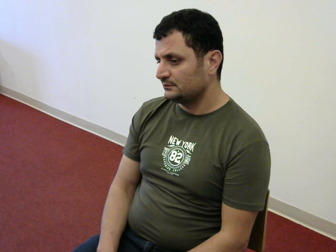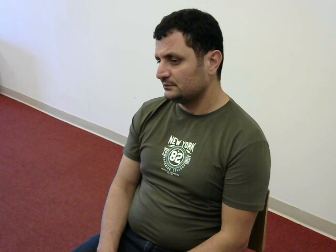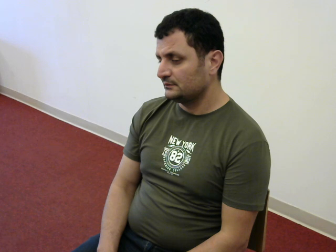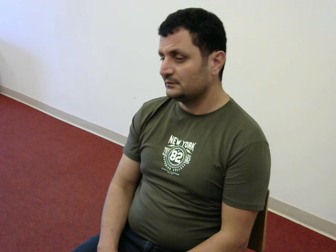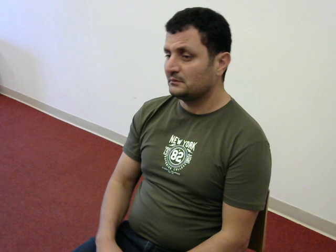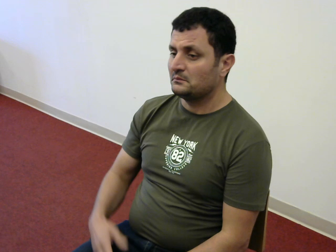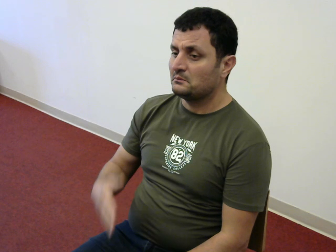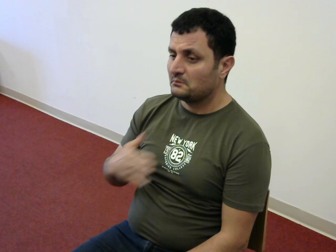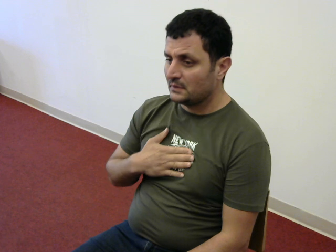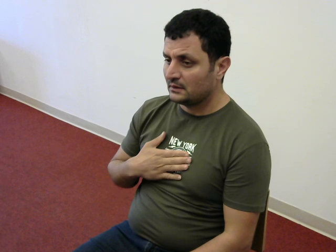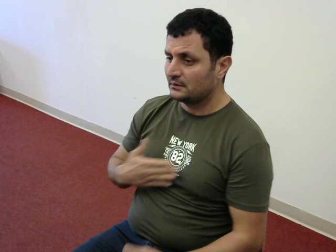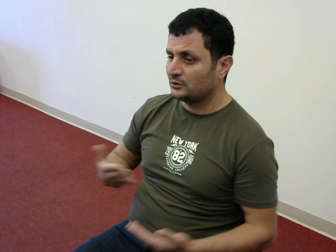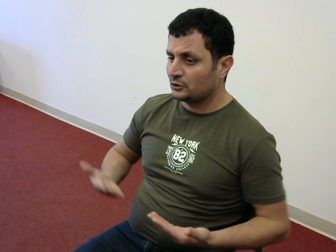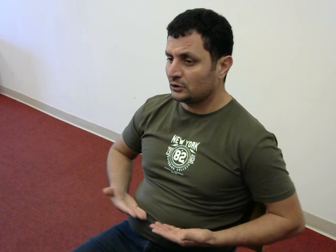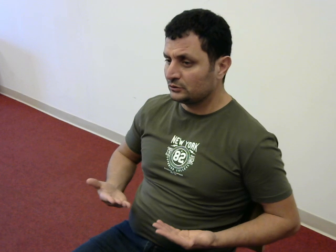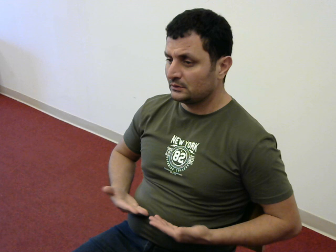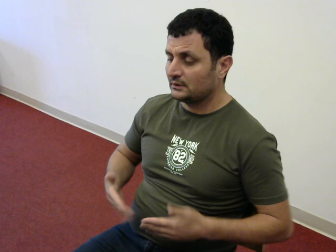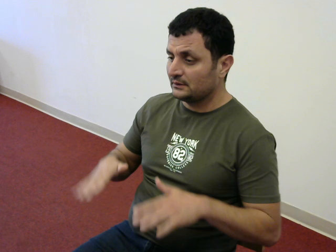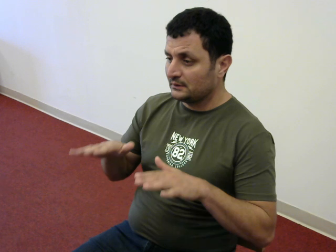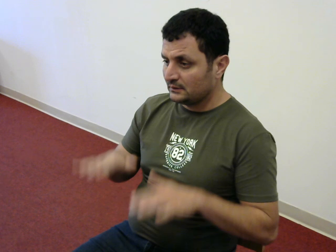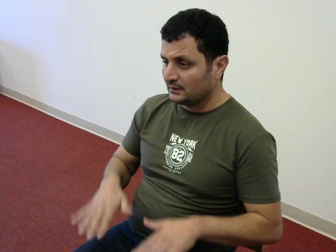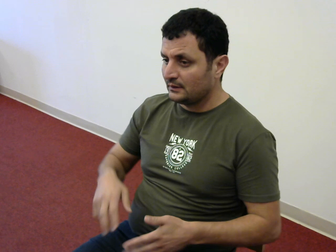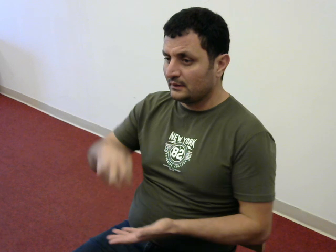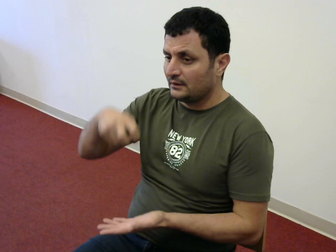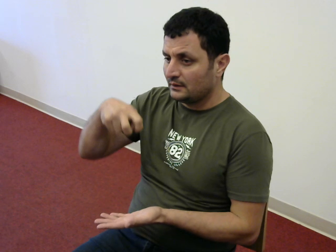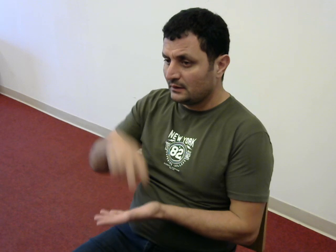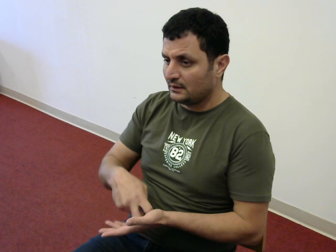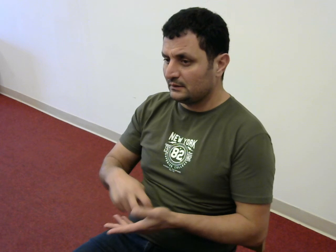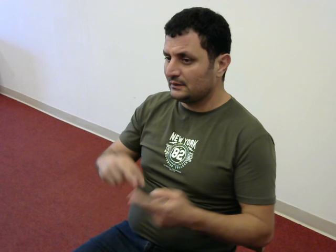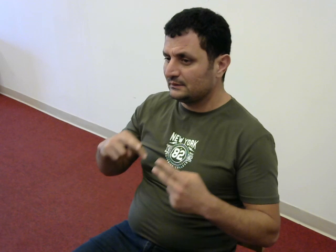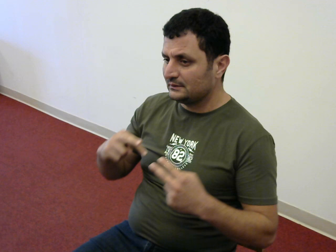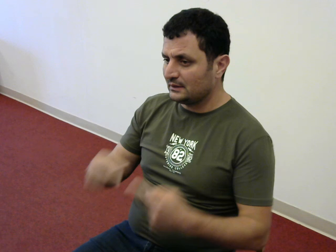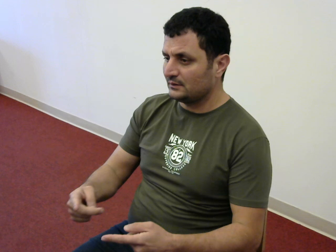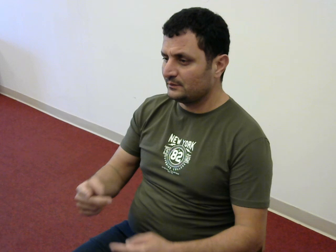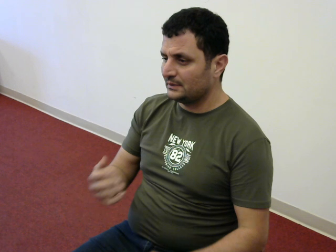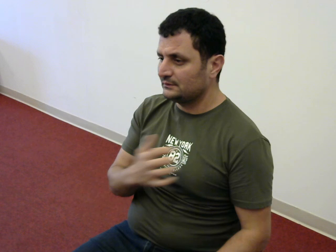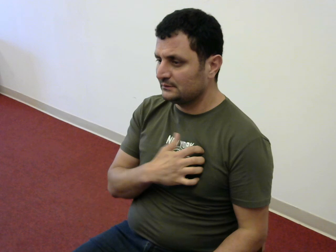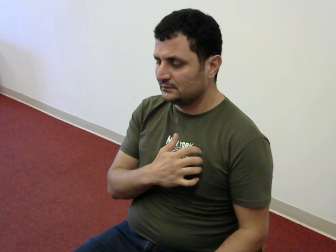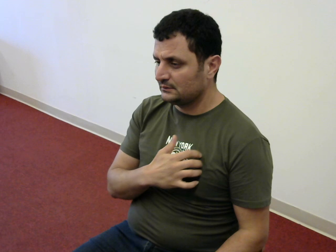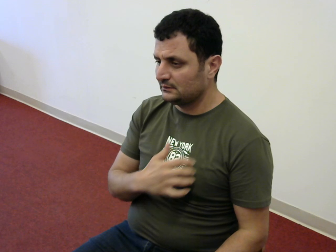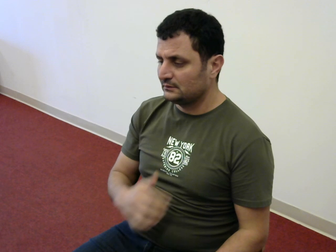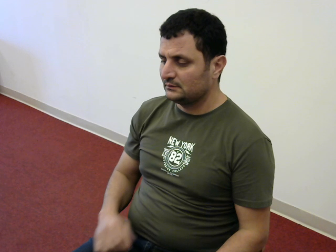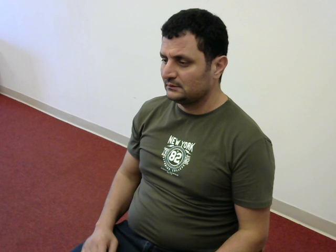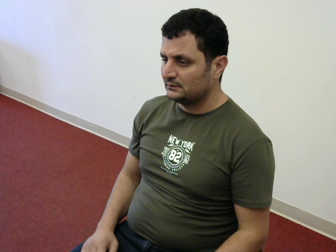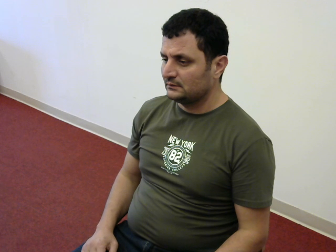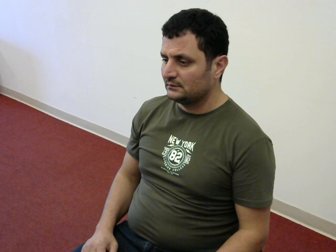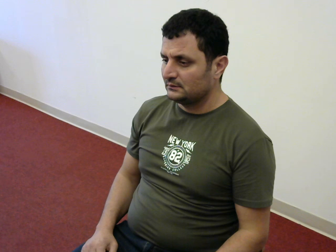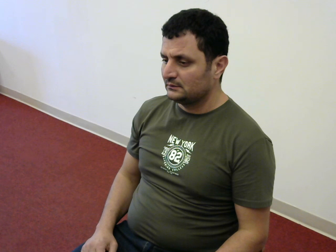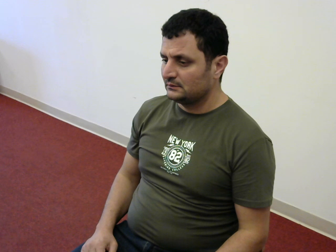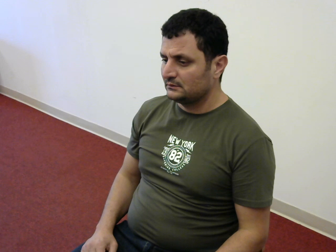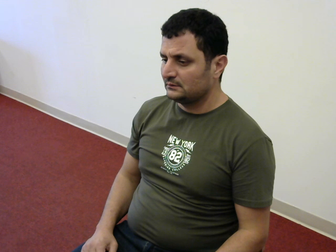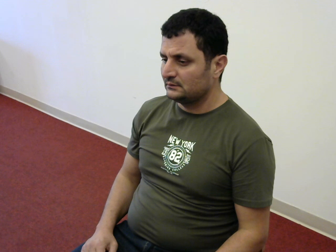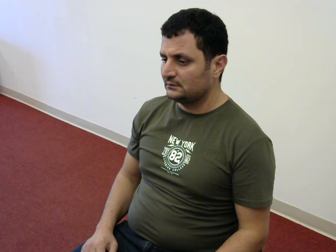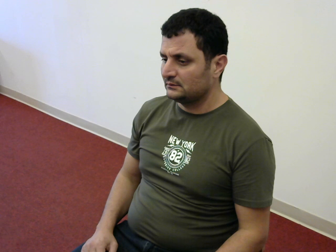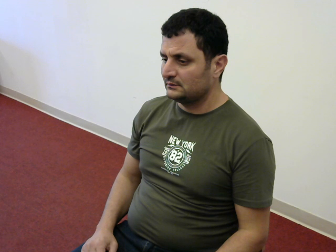Mən yaşayış yeri qeydiyyatımı dəyişmək istəyirəm